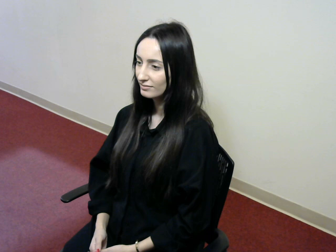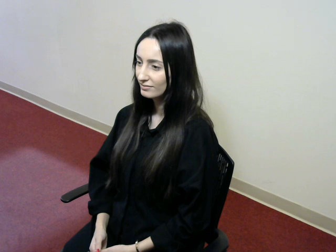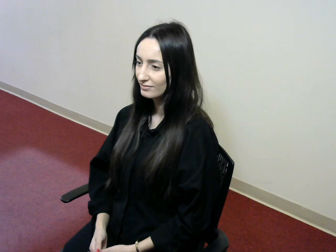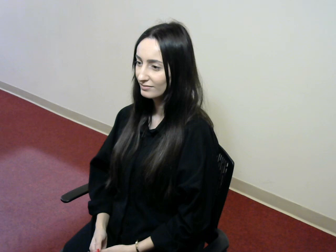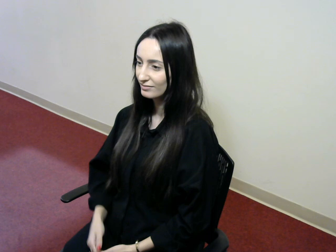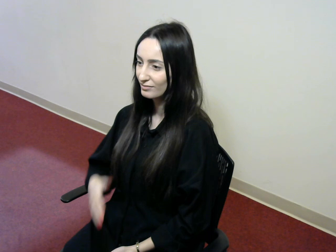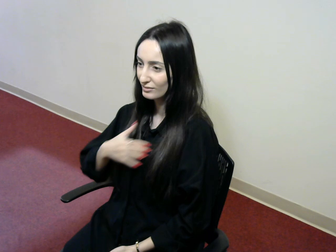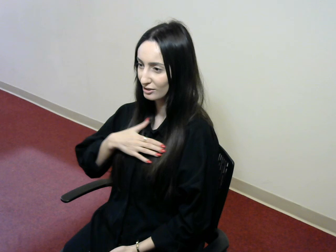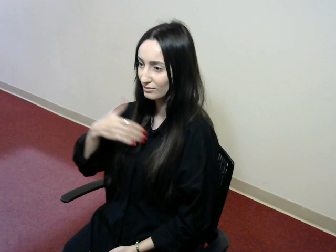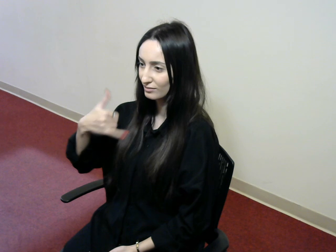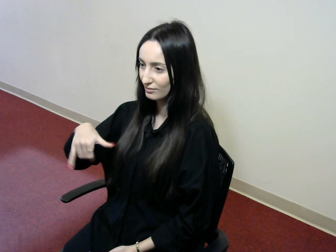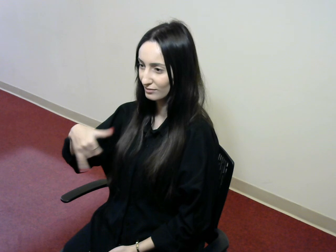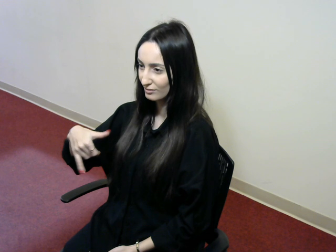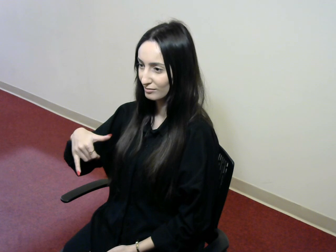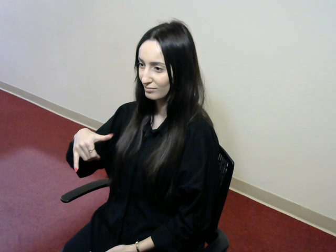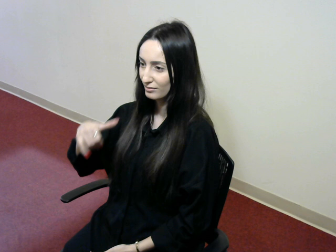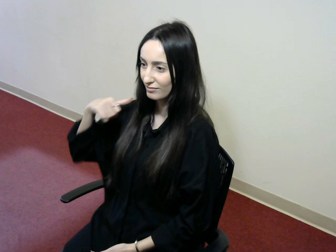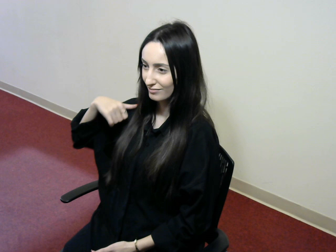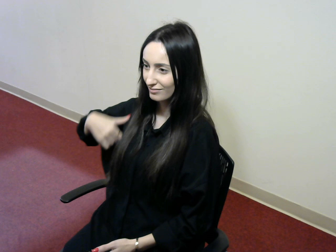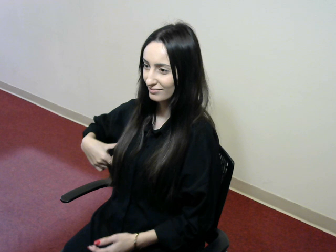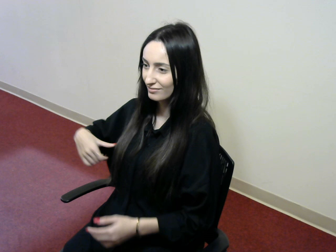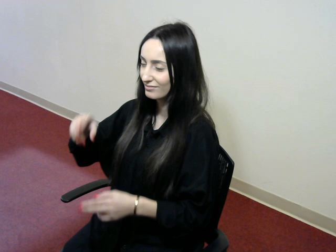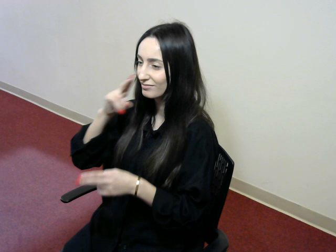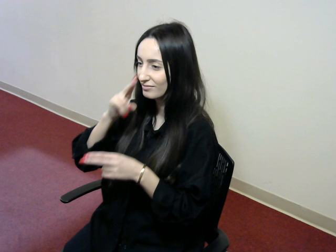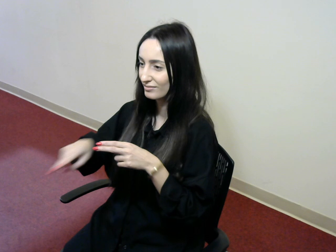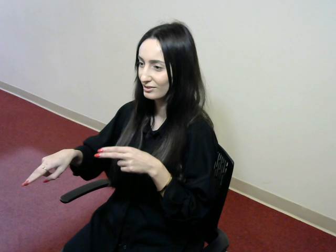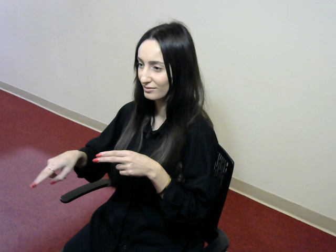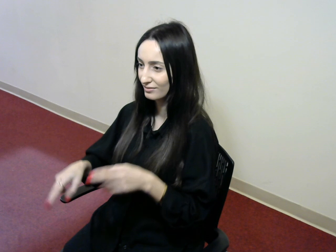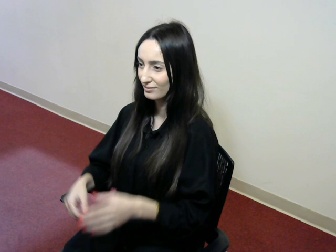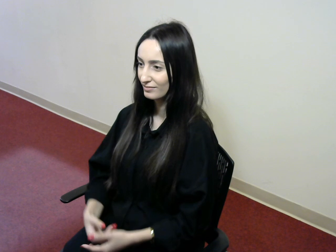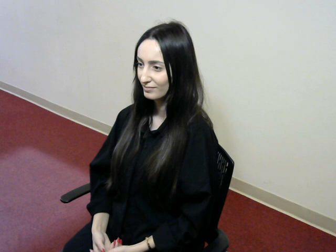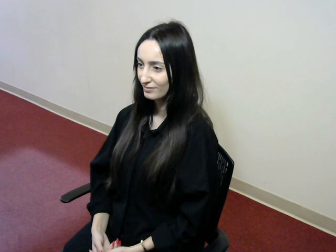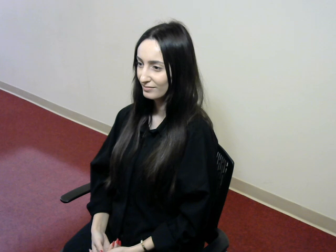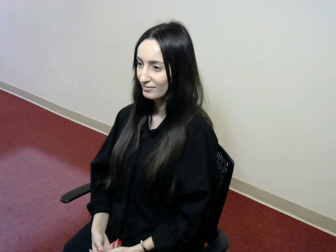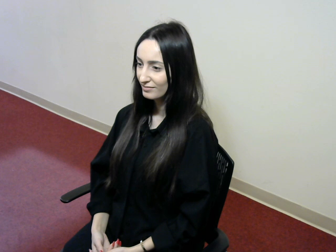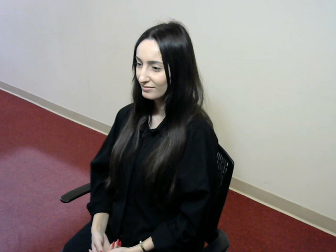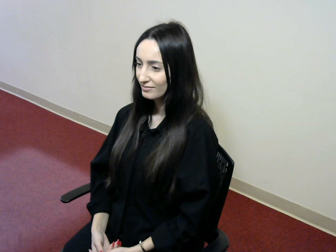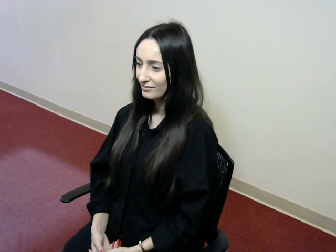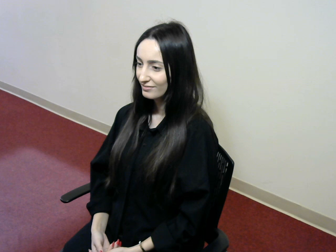Mənim ləqəbim yoxdur